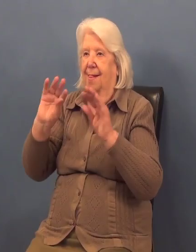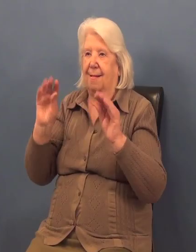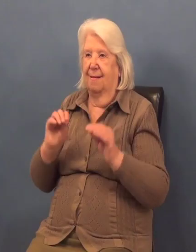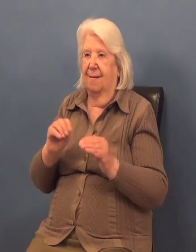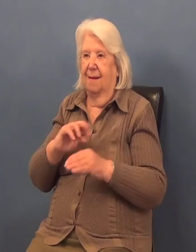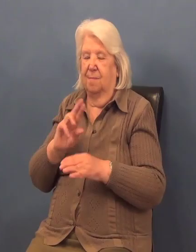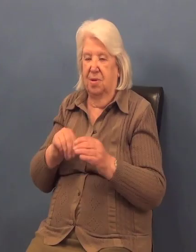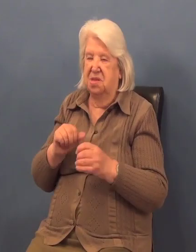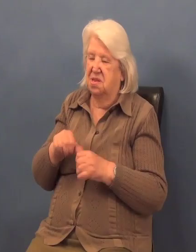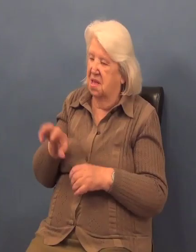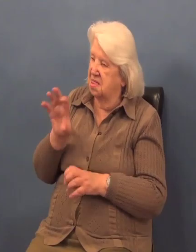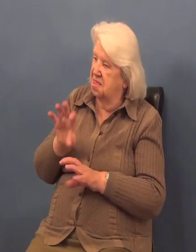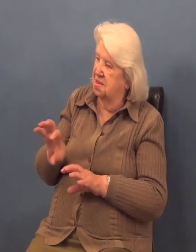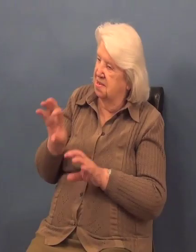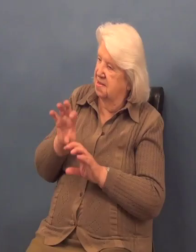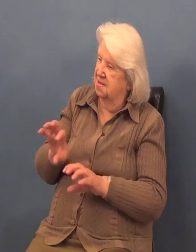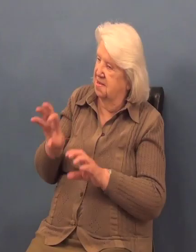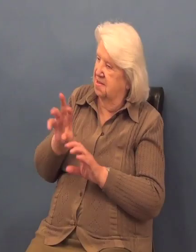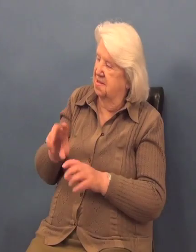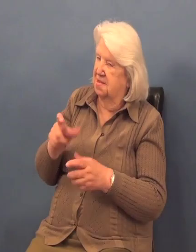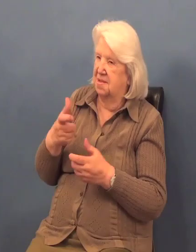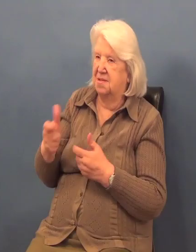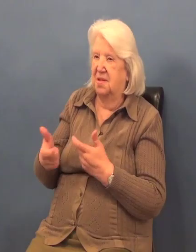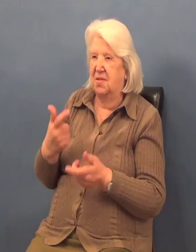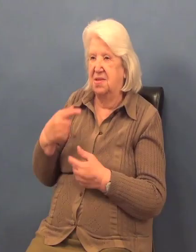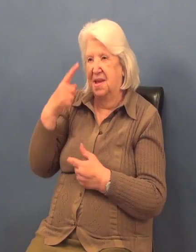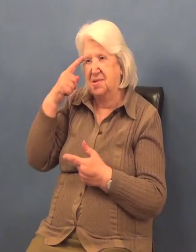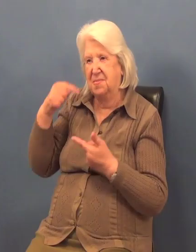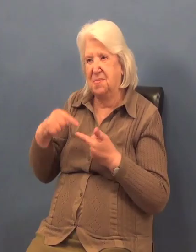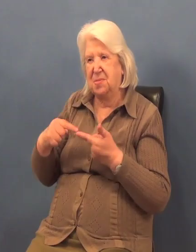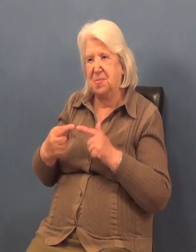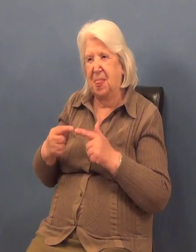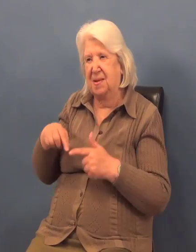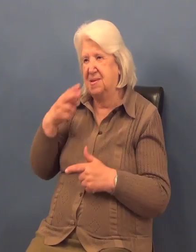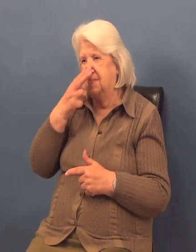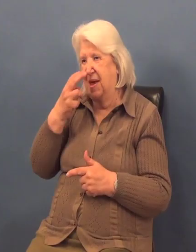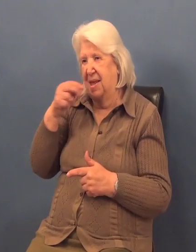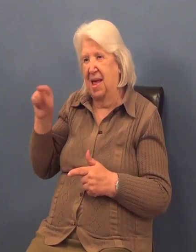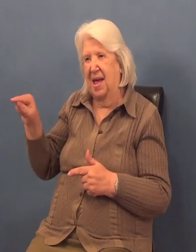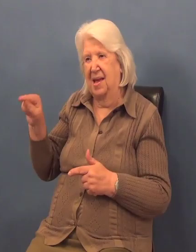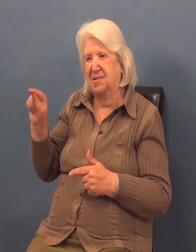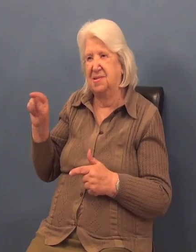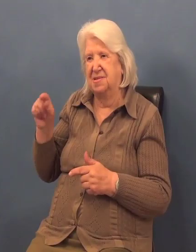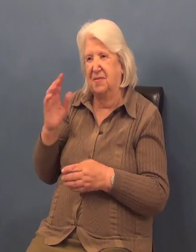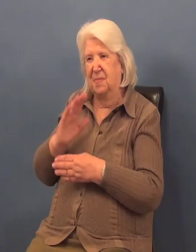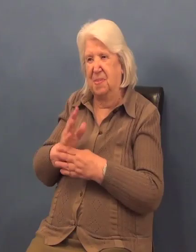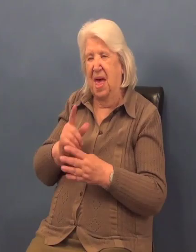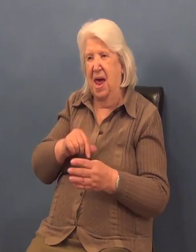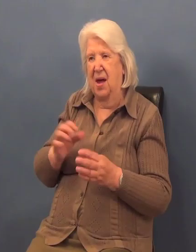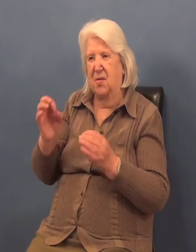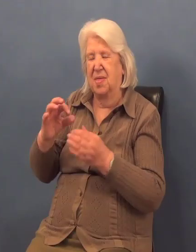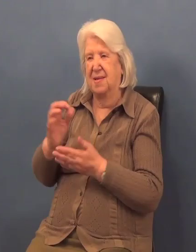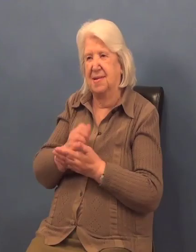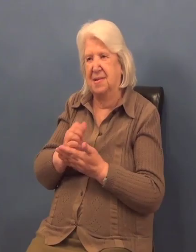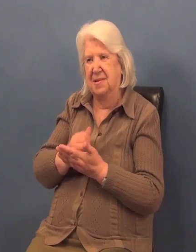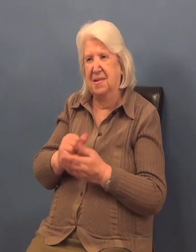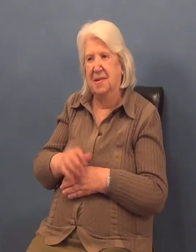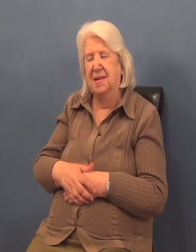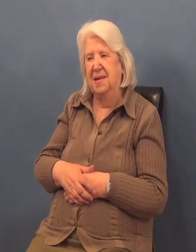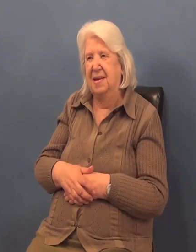Policjant obserwuje, co on robi, dochodzi do wniosku, że to smarkacz wybija szyby, a Chaplin je łata i tak zarabia.